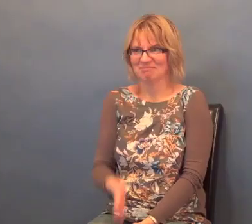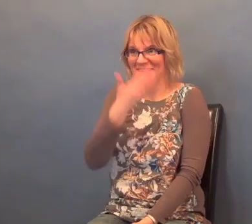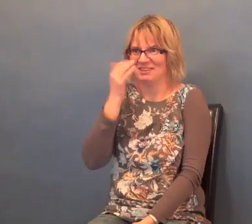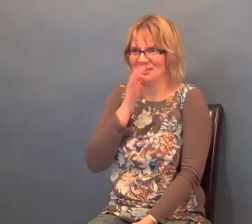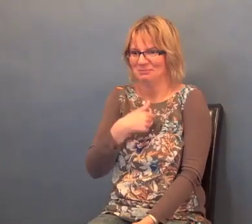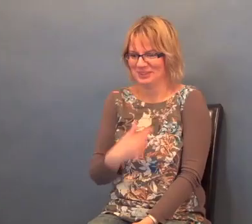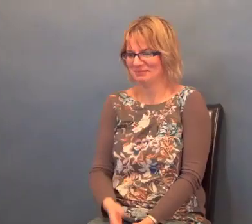Nie wiem, czy dobrze mówię.